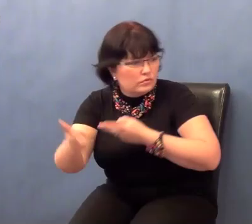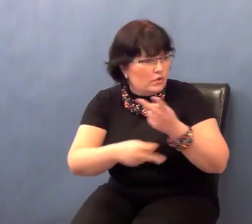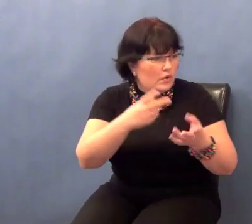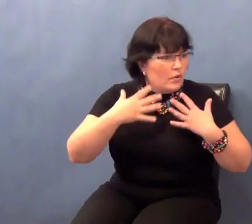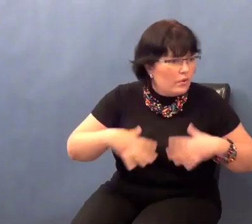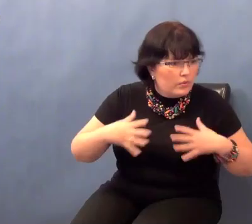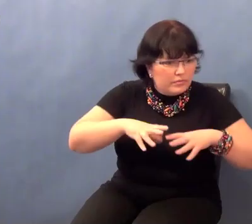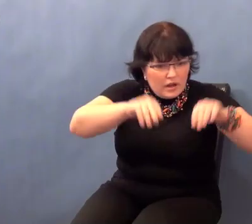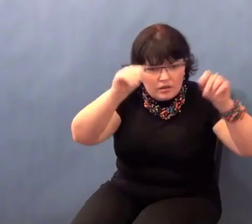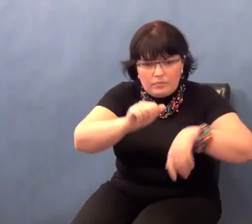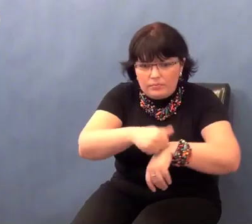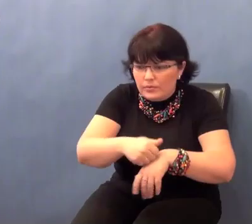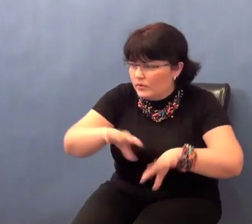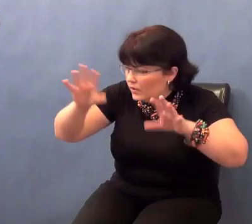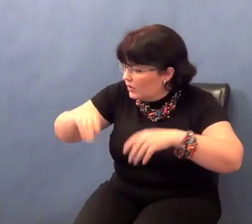Przeszukali pod ubraniem, w butach.